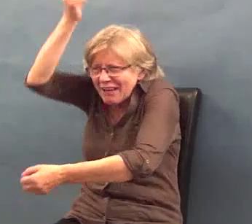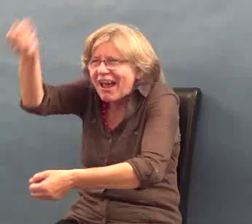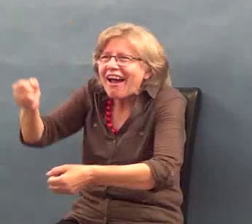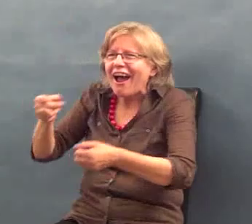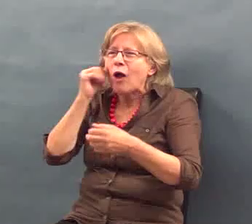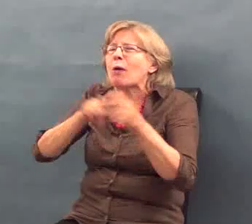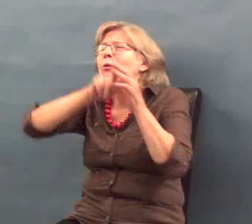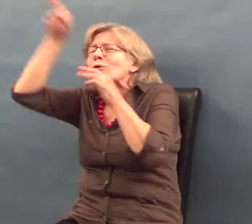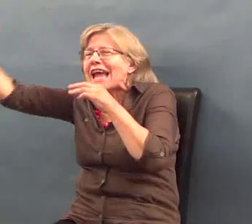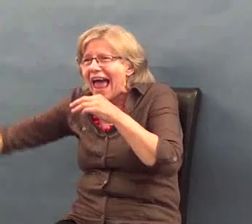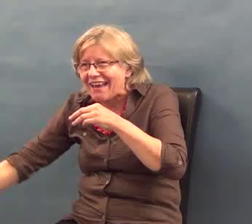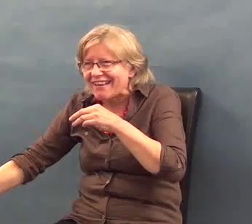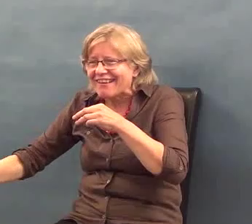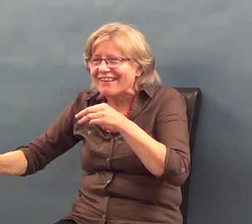Kot uciekł na dół.